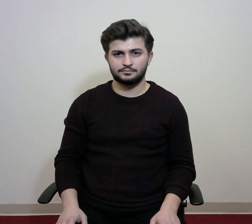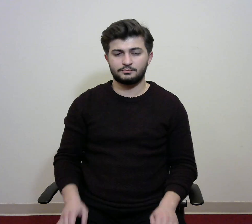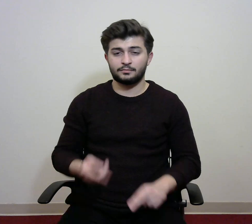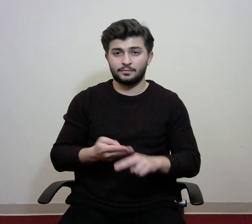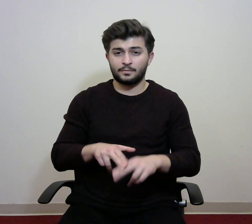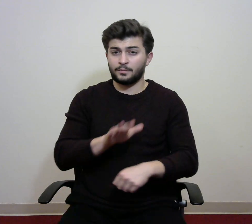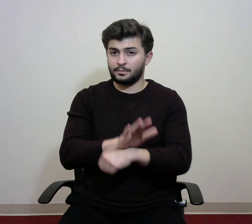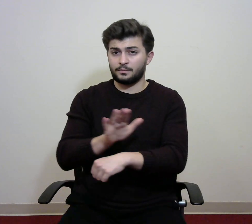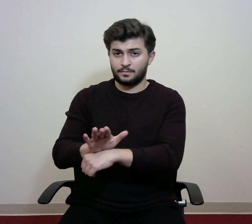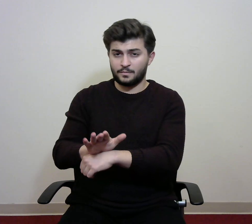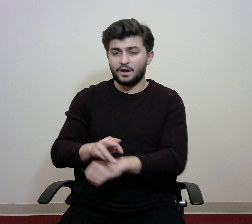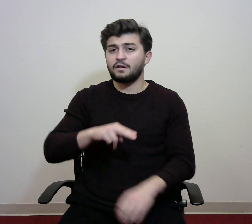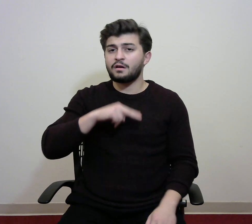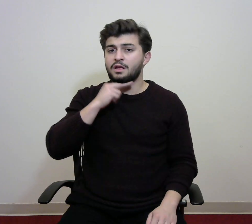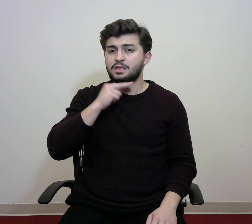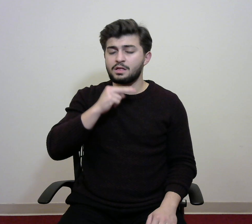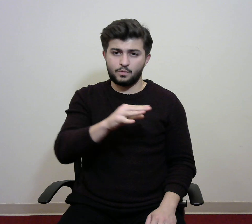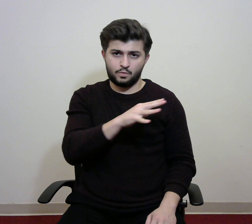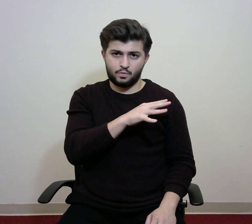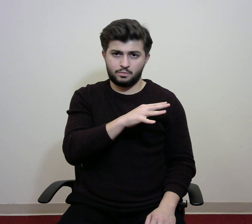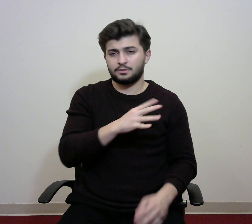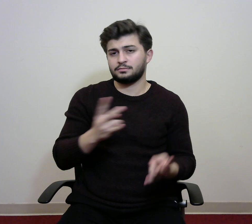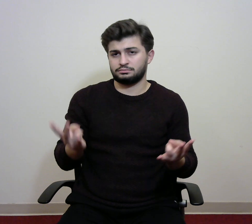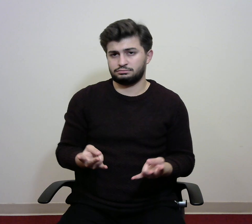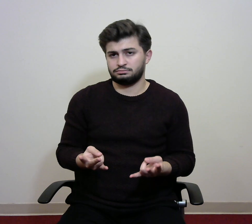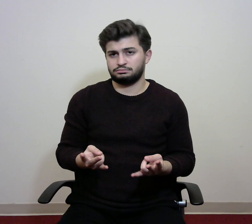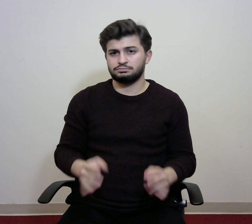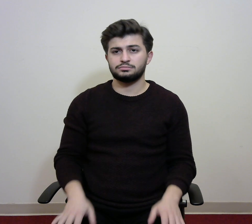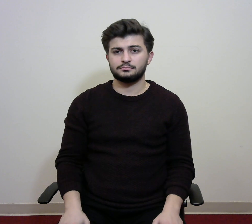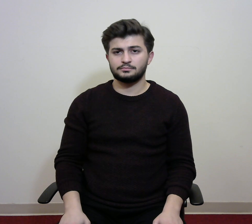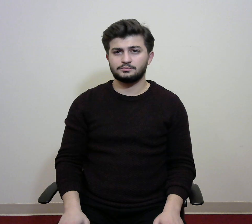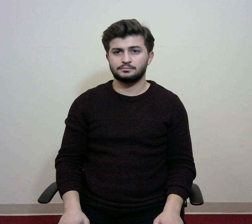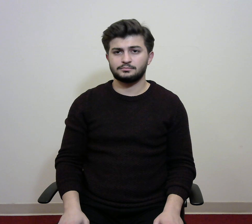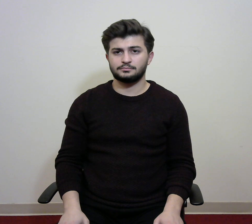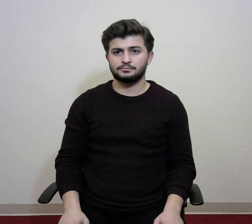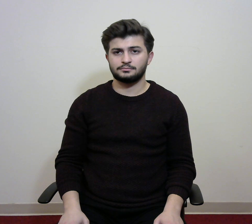Bu tapşırıqlarda diqqətli olmaq lazımdır